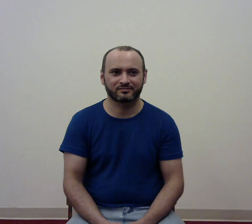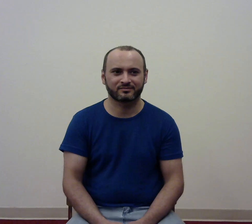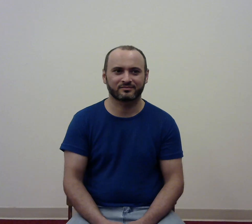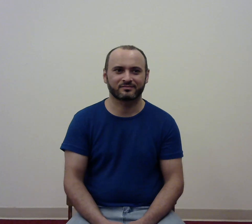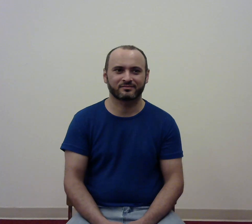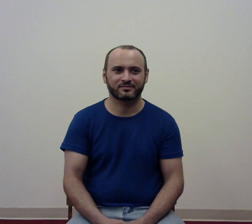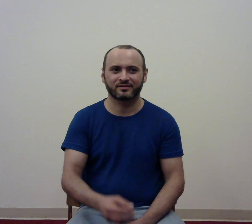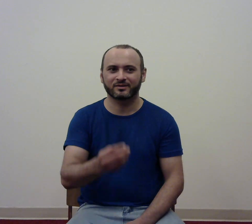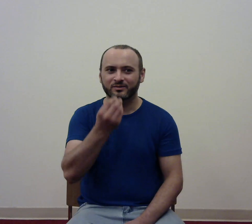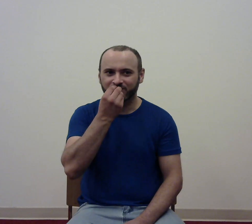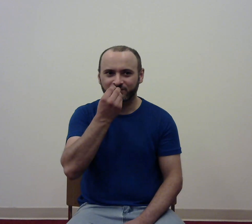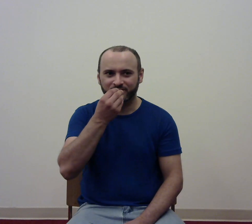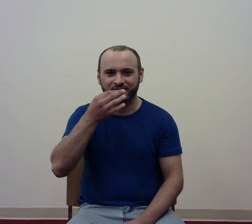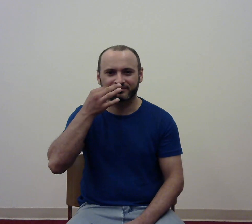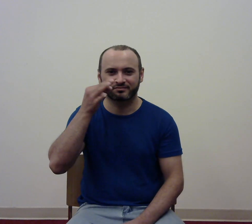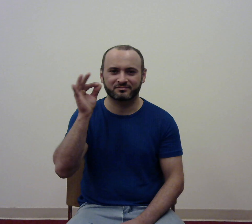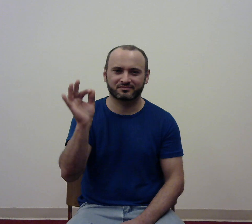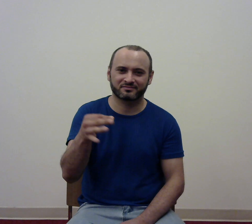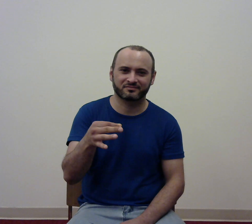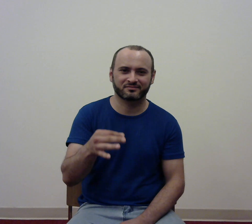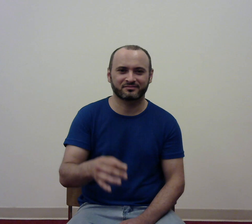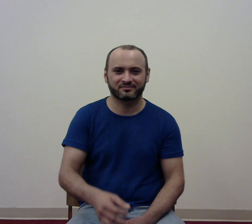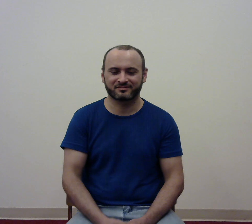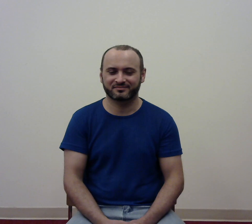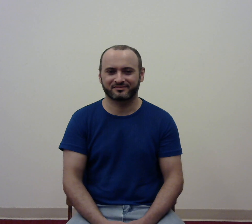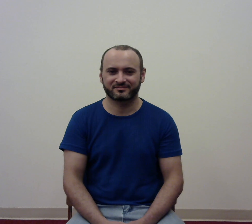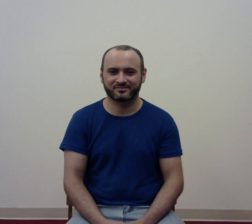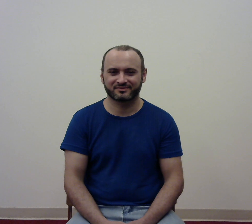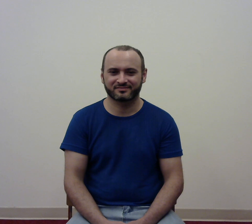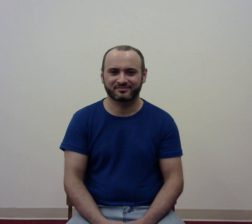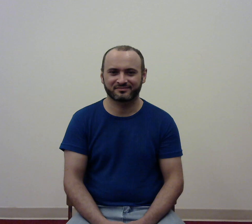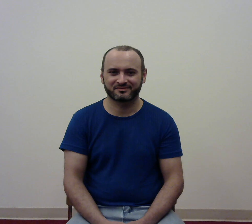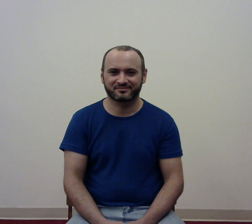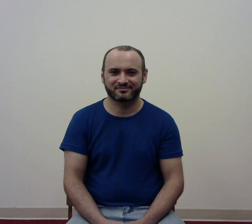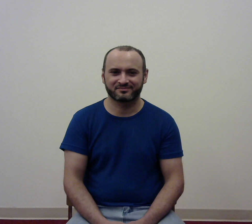Yemək dadlı idi